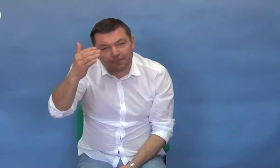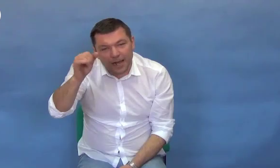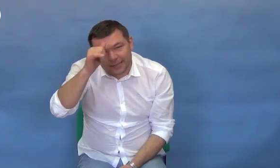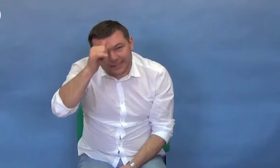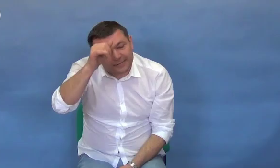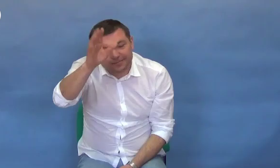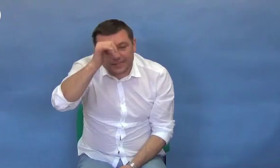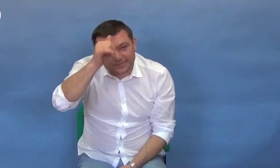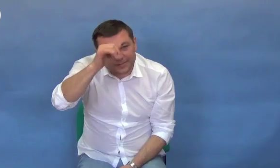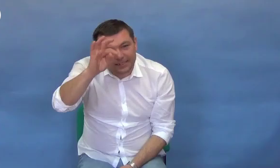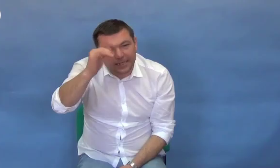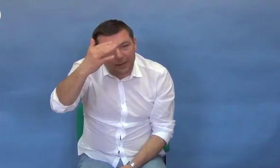Nazywa się tama.